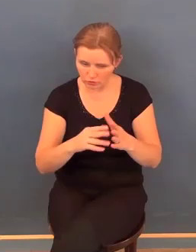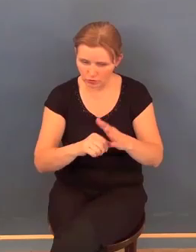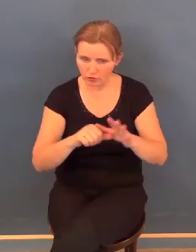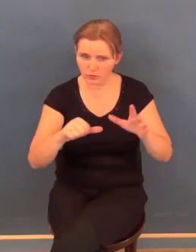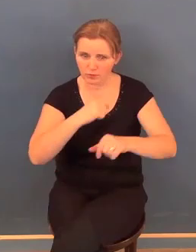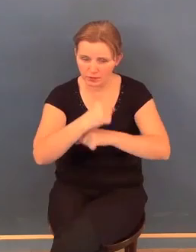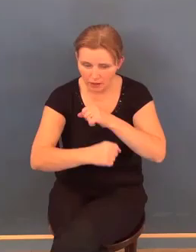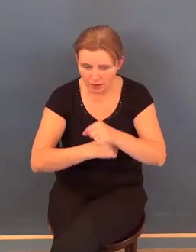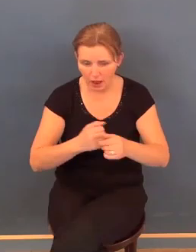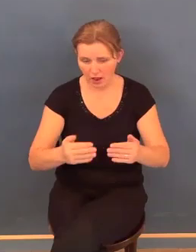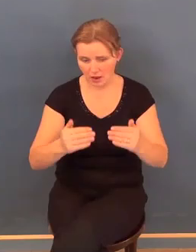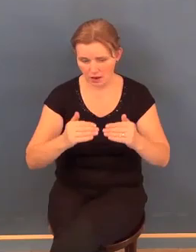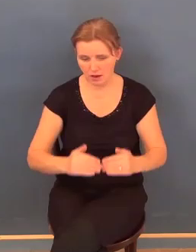Od dziesiątej do szóstej pracuję.